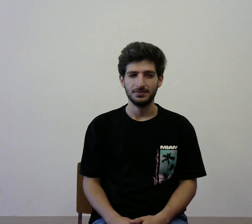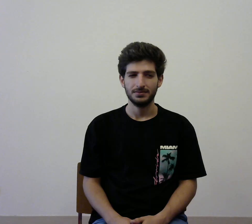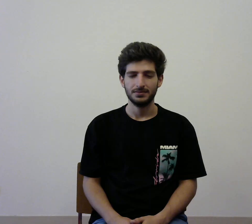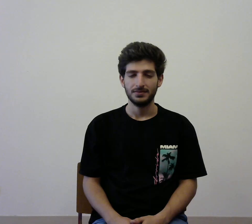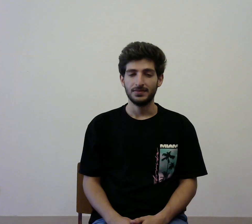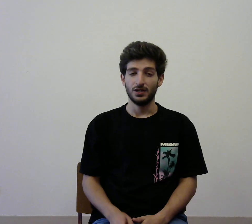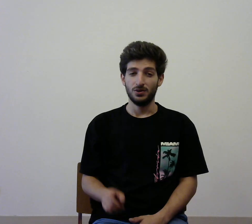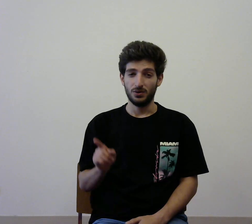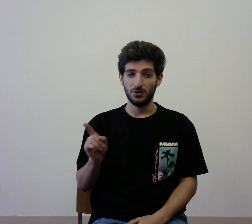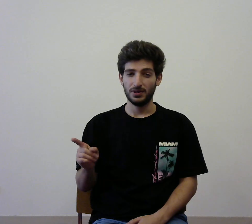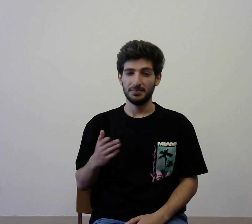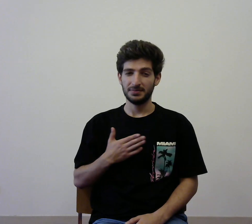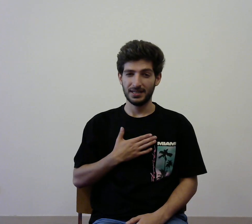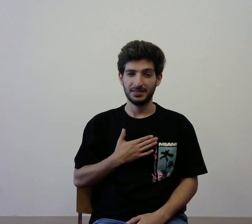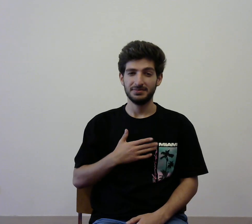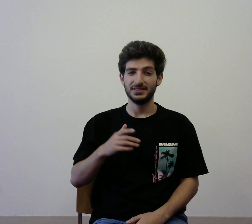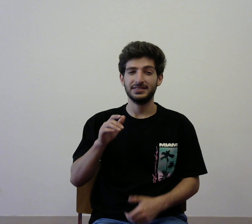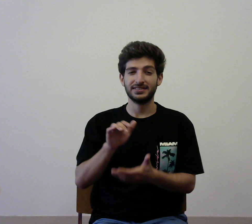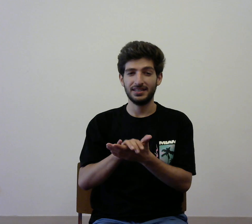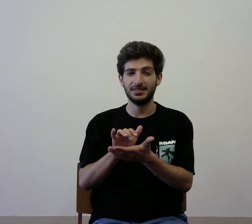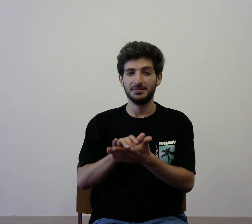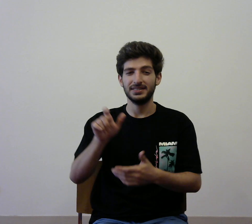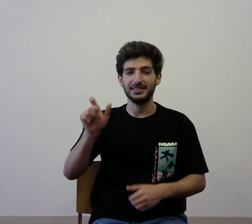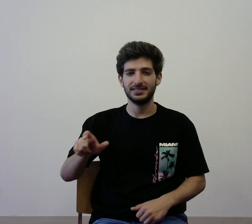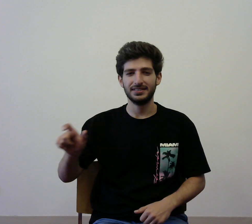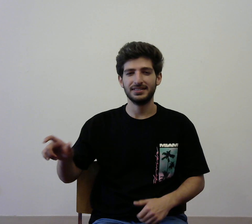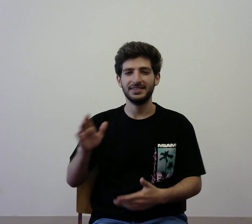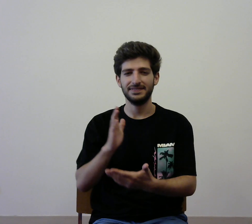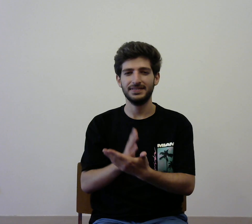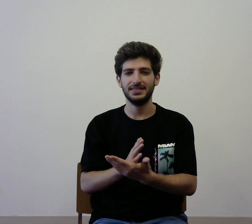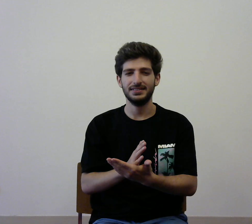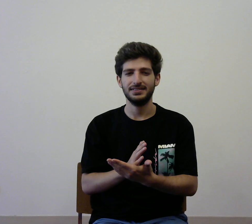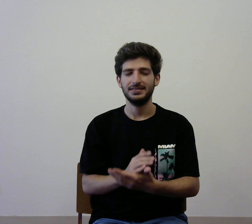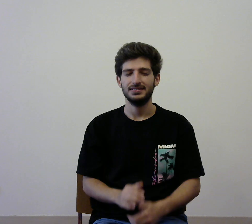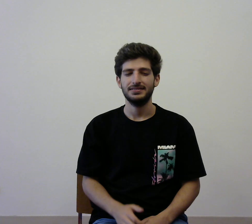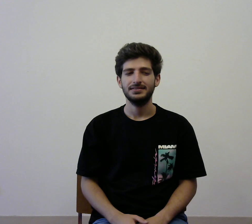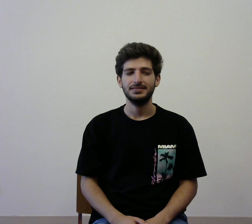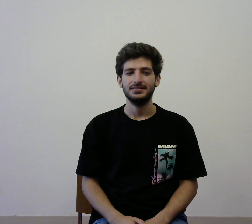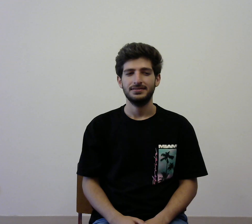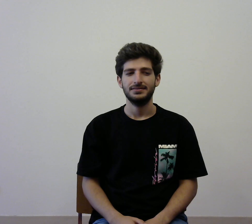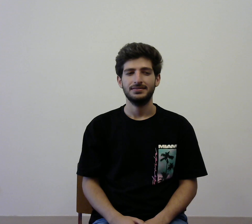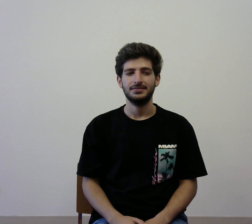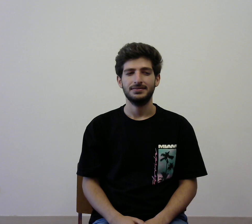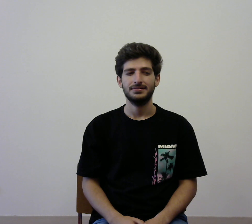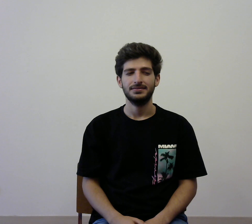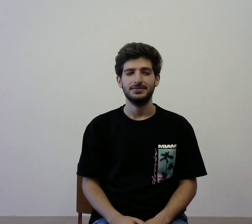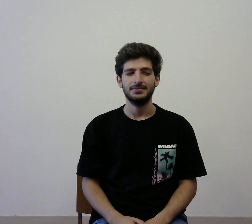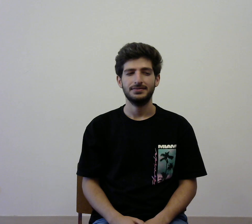Orda mənim tanıdığım insanlar var